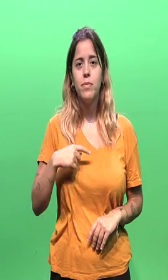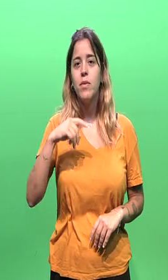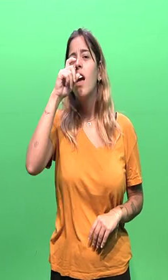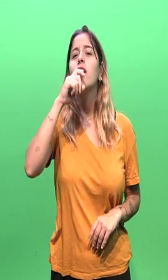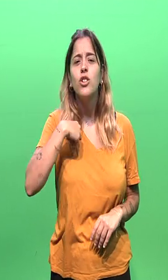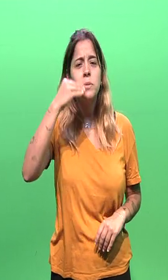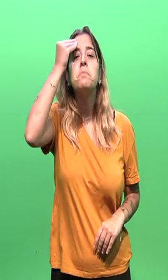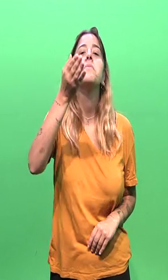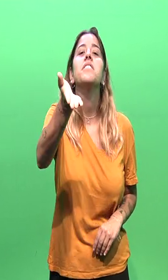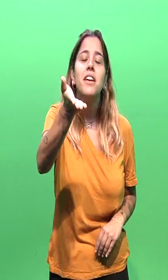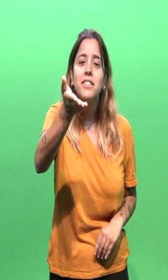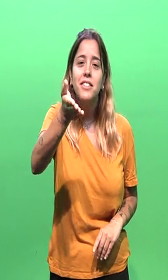Quants anys et penses que tinc?